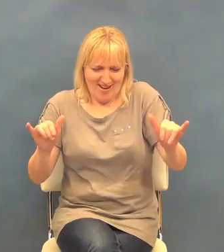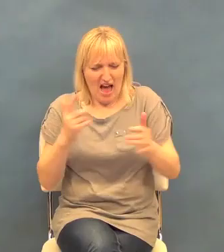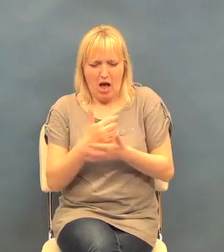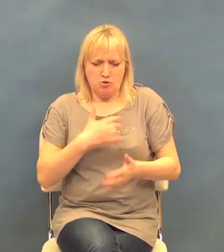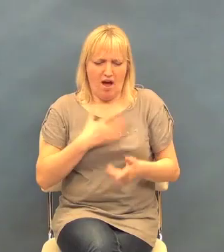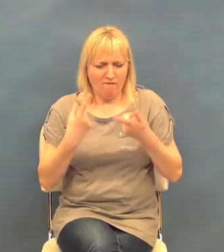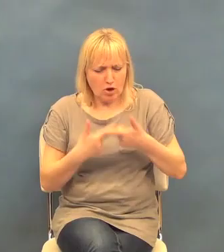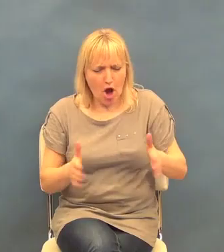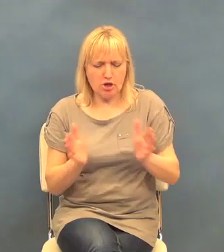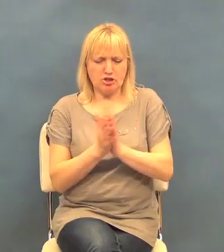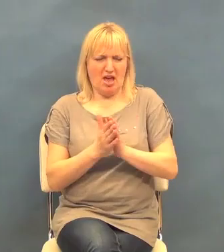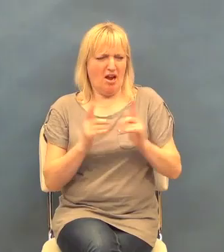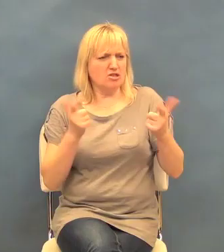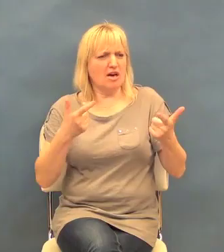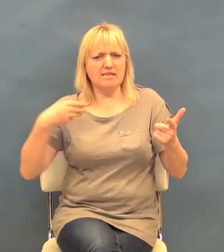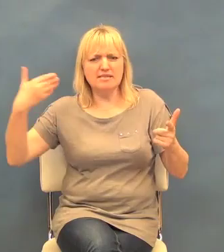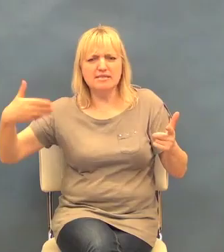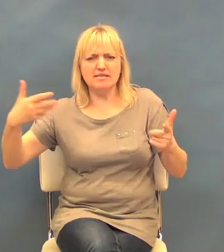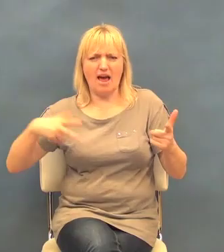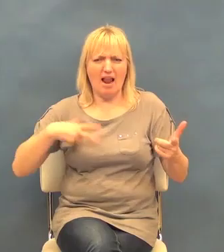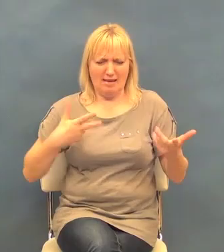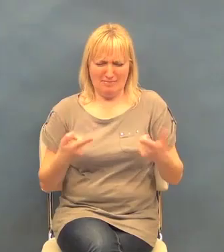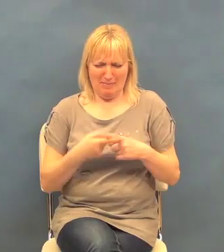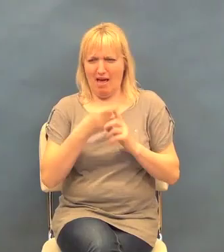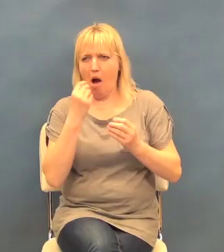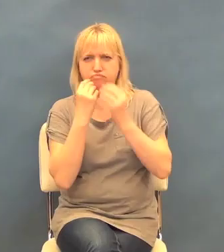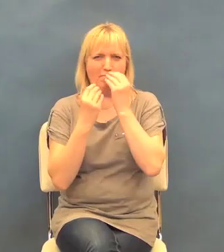Myślę, że w kościele, czy w trakcie jakiegoś wykładu gdzie jest elegancko, to nie wypada jeść.